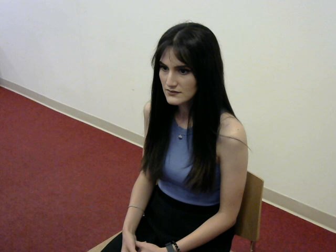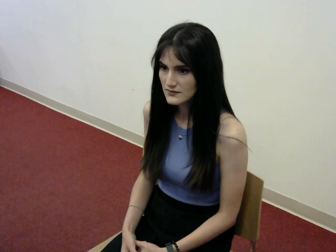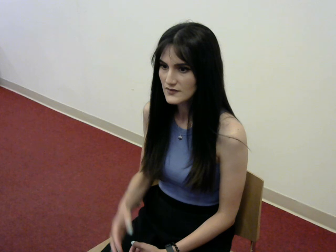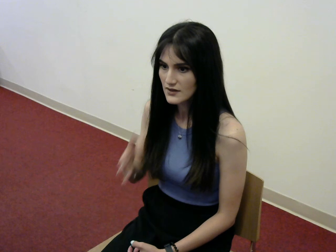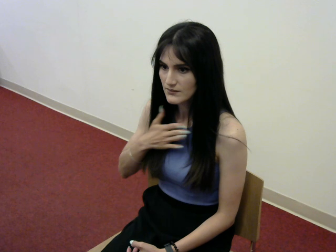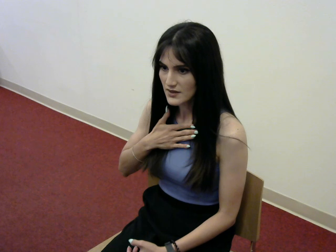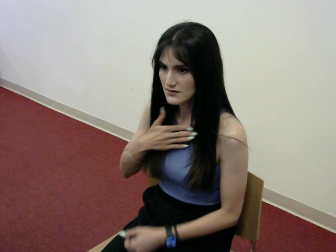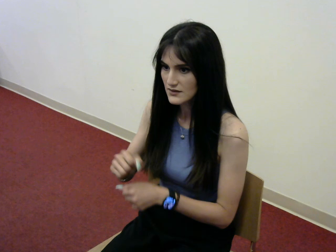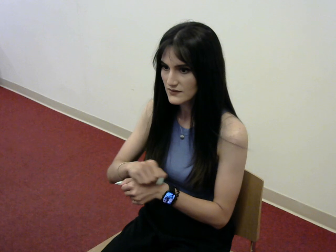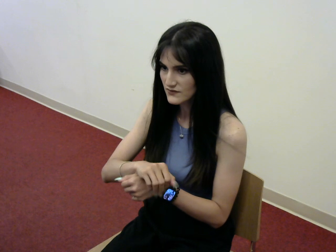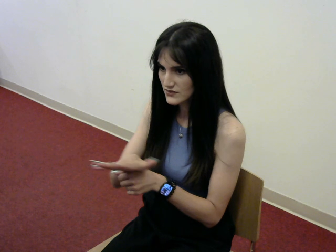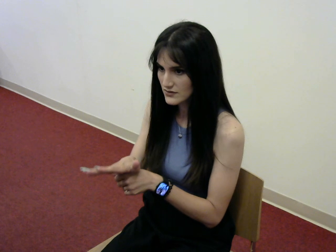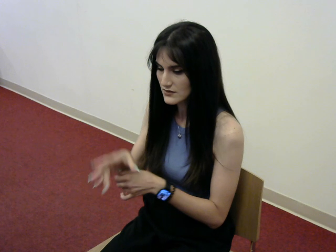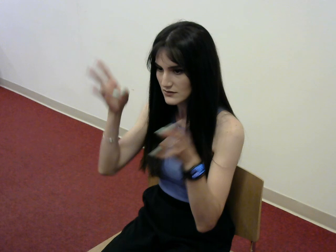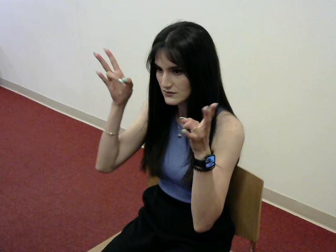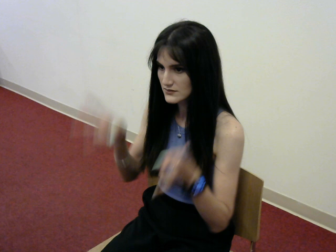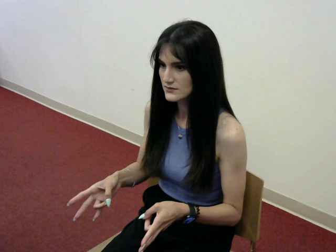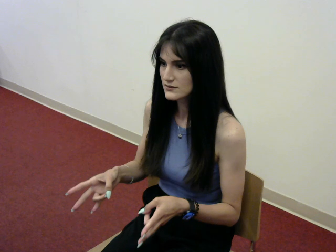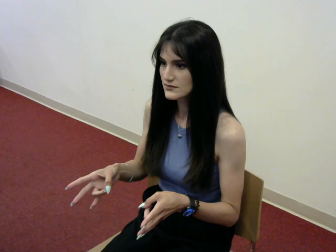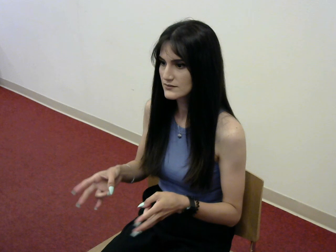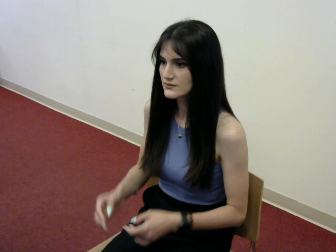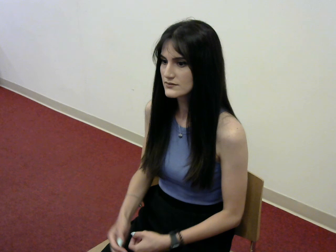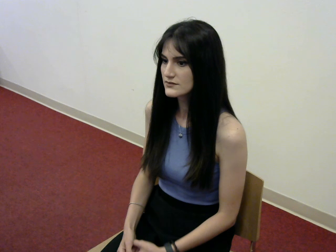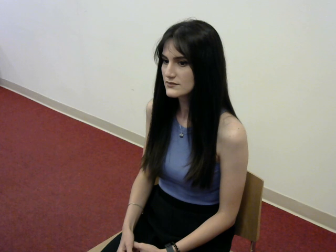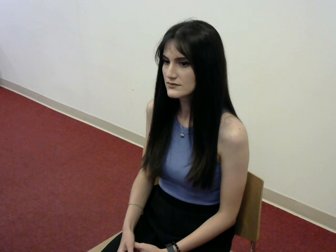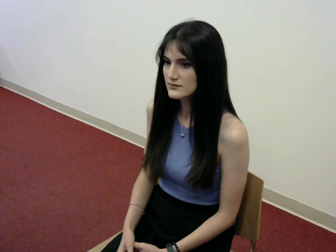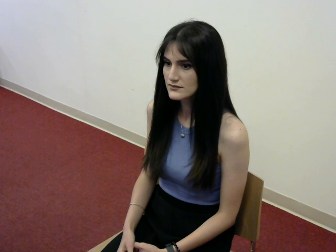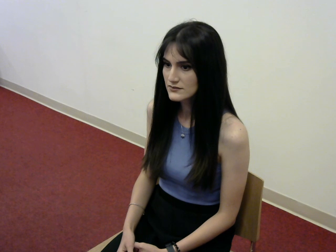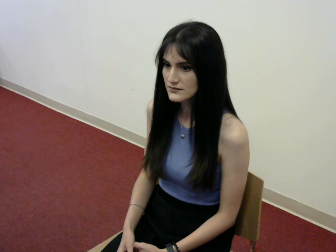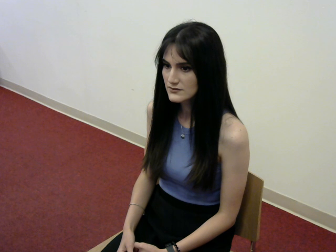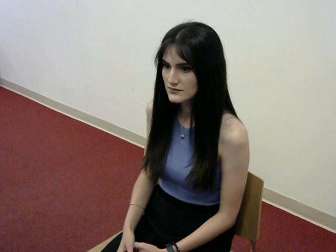Mən Covid-ə tutulmuşam